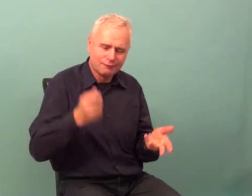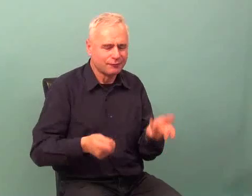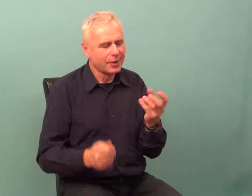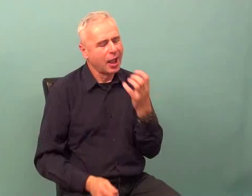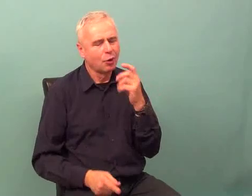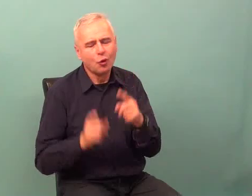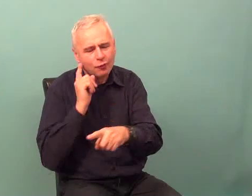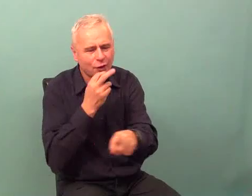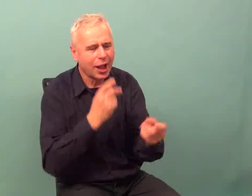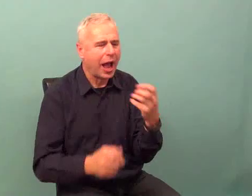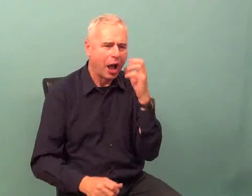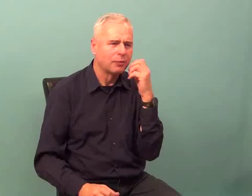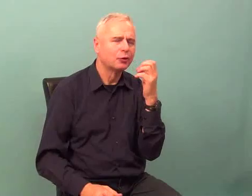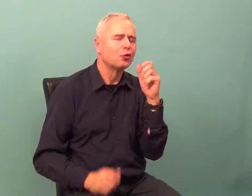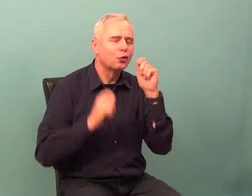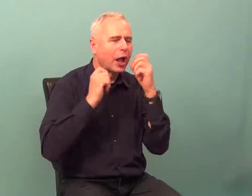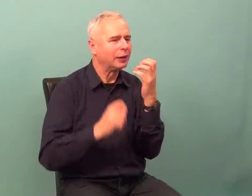Mali chłopcy jedli gruszki.